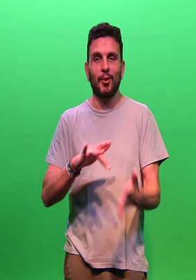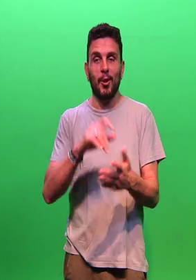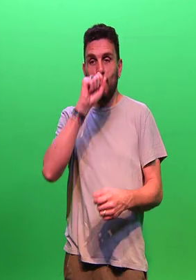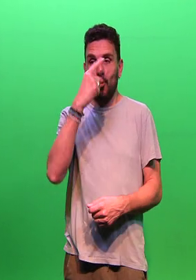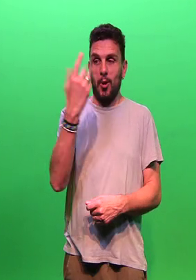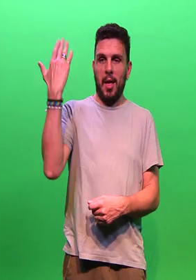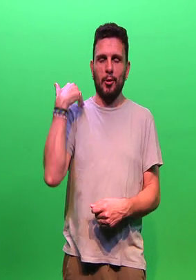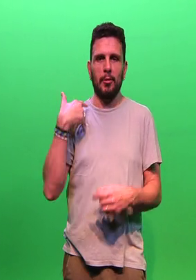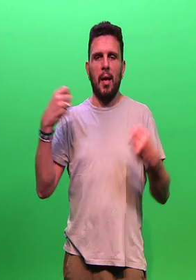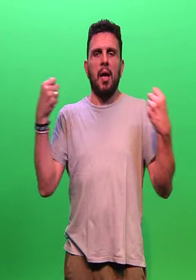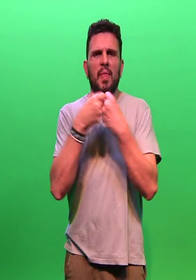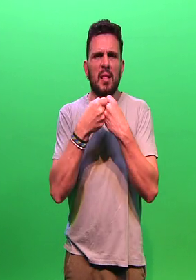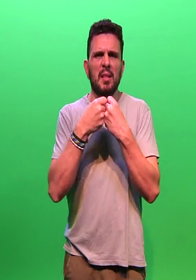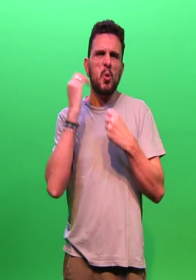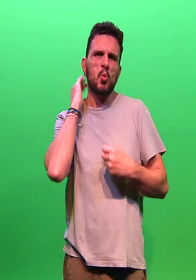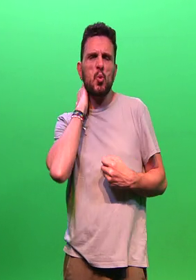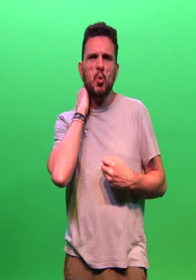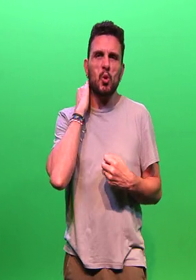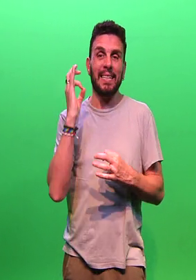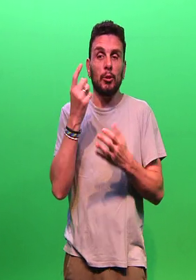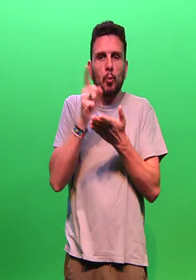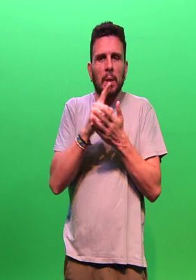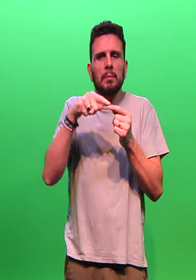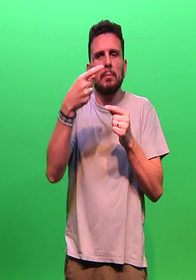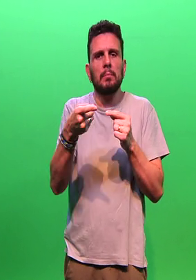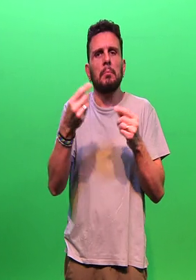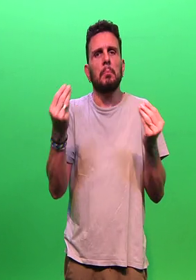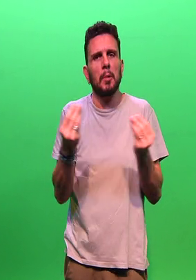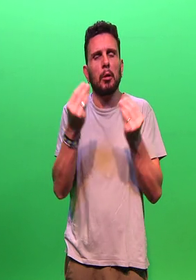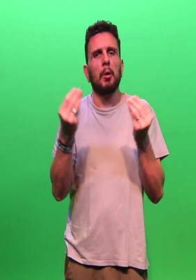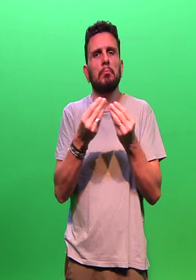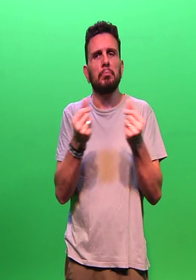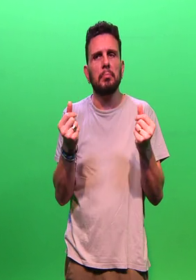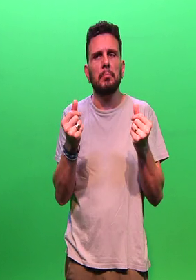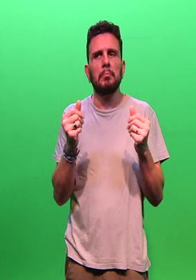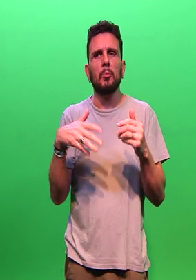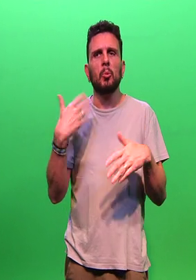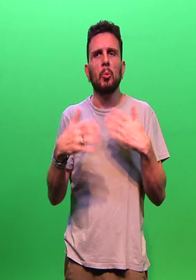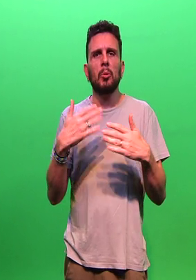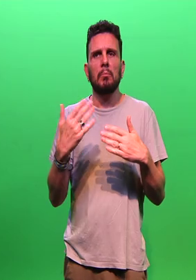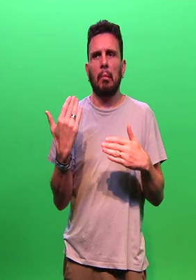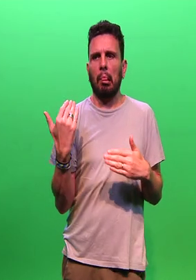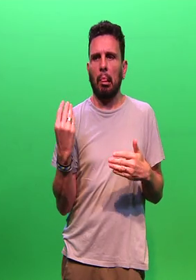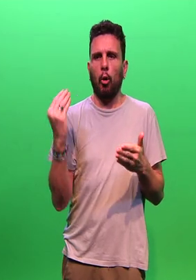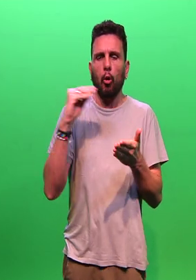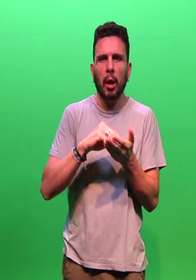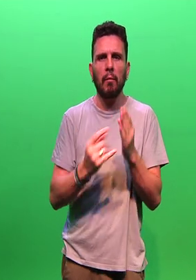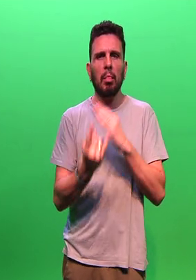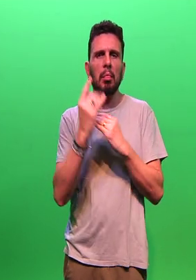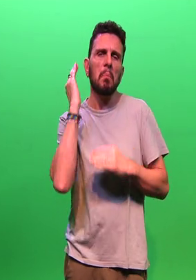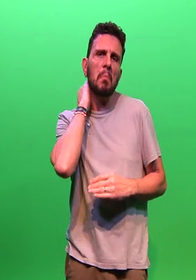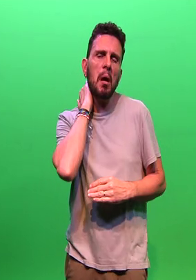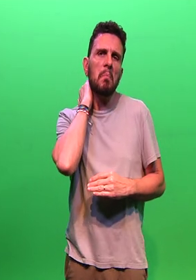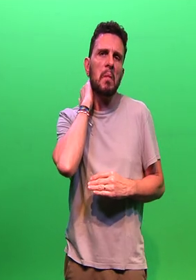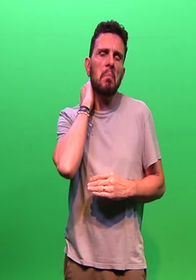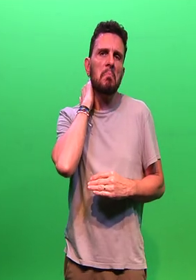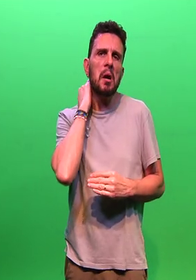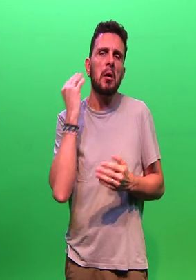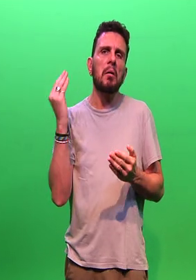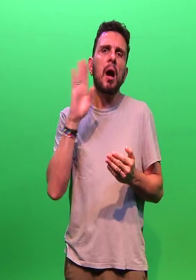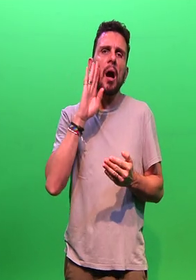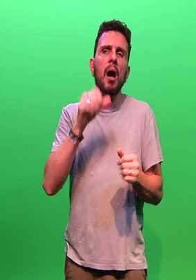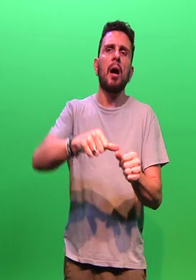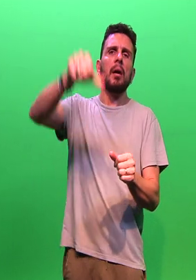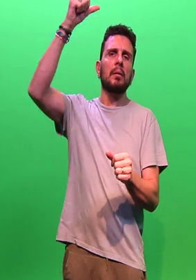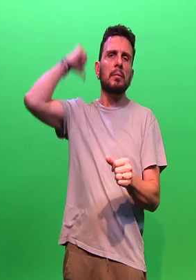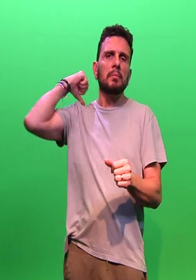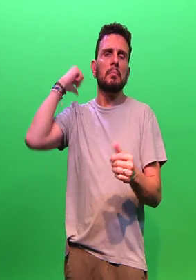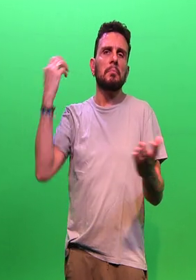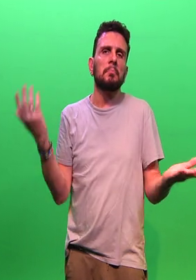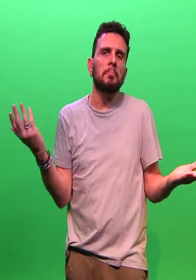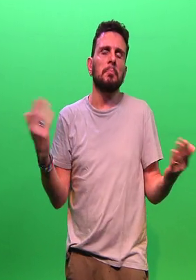Fa un any vaig tenir un accident i em feia mal la zona cervical, però un mes després vaig millorar fins que el dolor va desaparèixer. Però fa poc m'ha tornat a fer el mateix mal que em feia abans, no sé què passa.